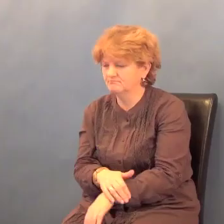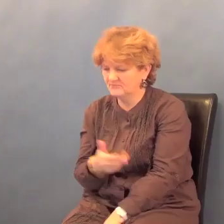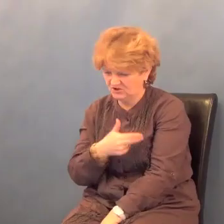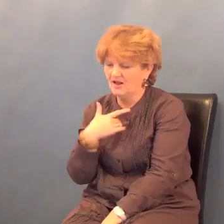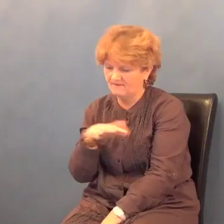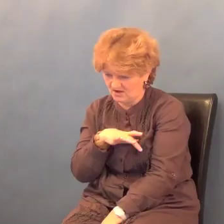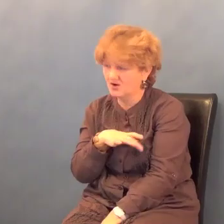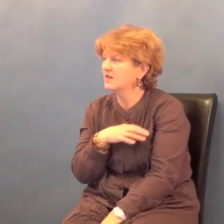Niedzielę mam wolną.